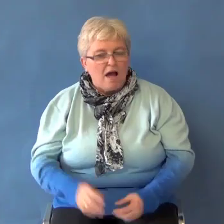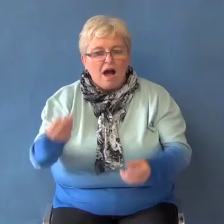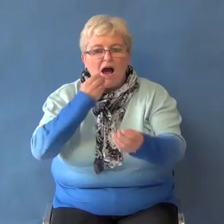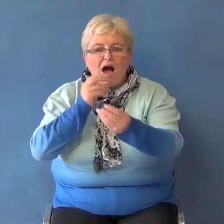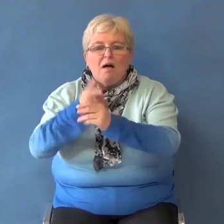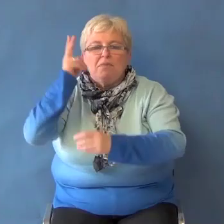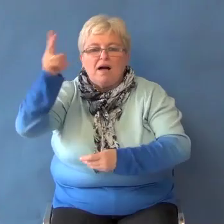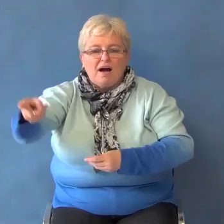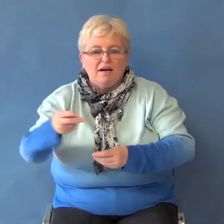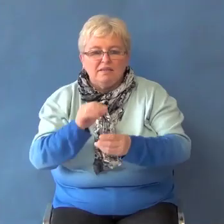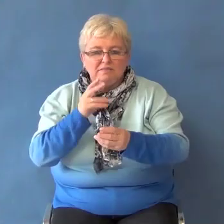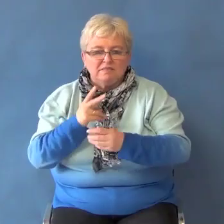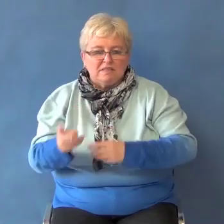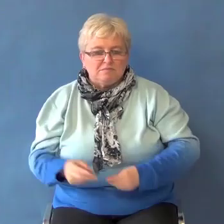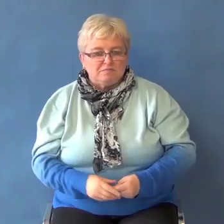Można powiedzieć, przesadzać z jedzeniem.